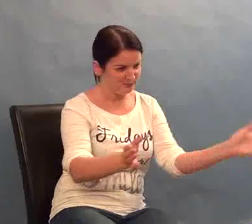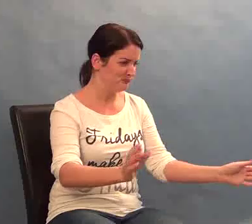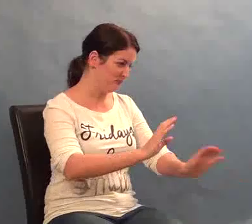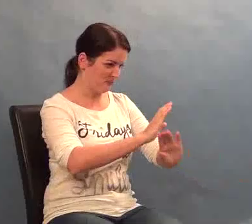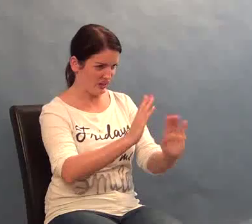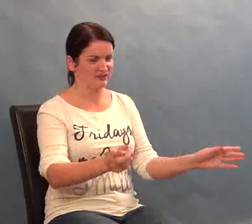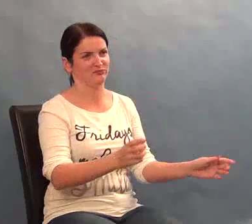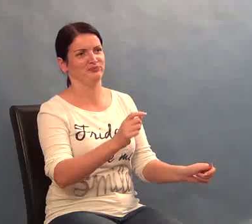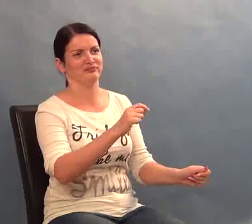Koniec.